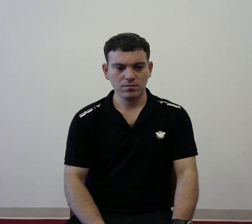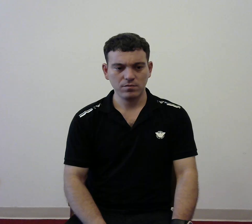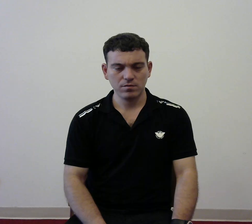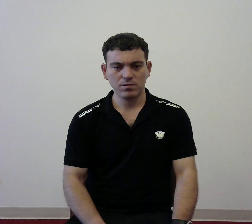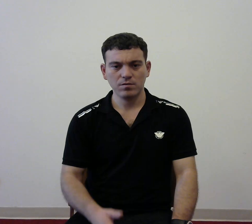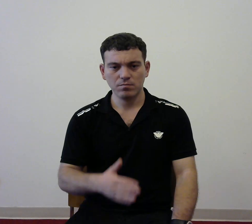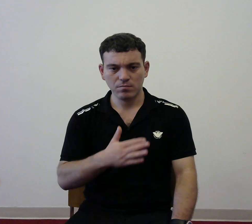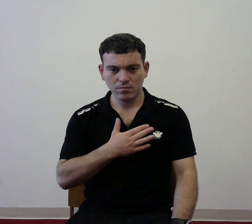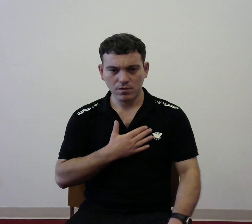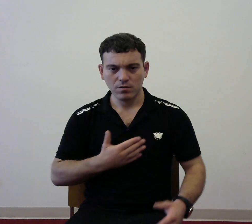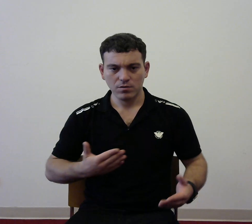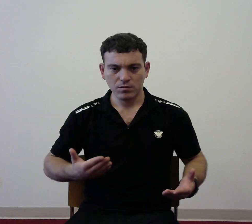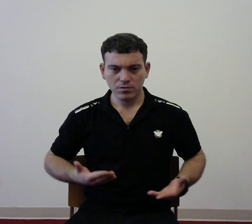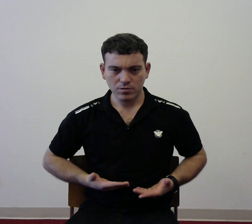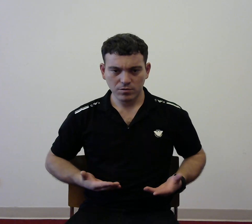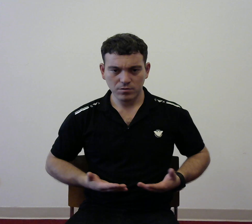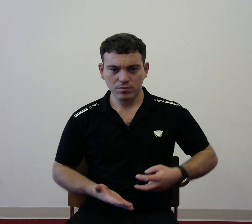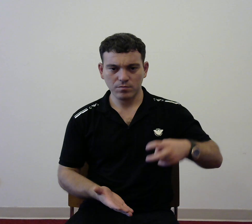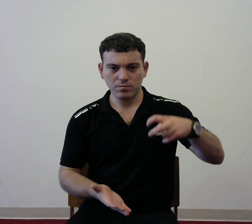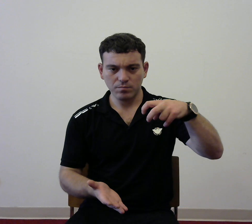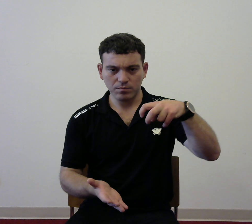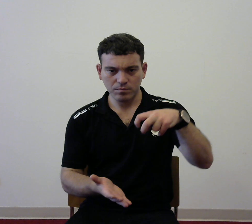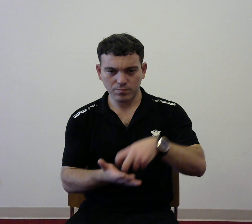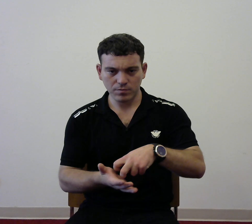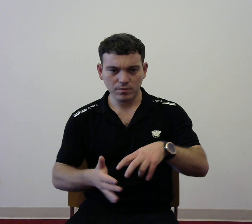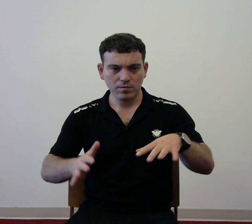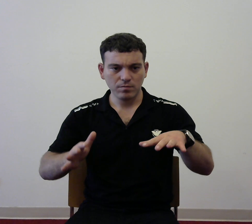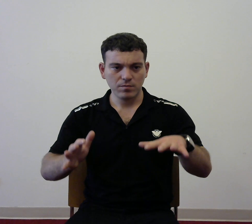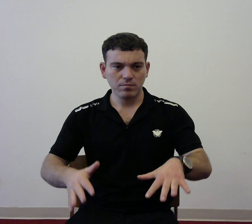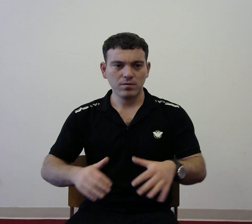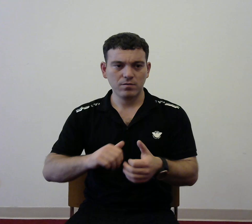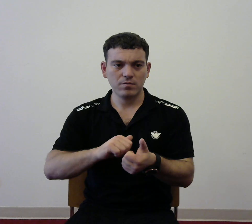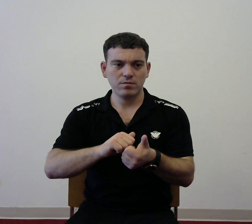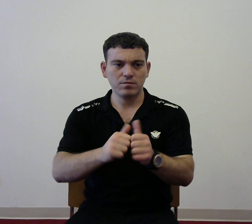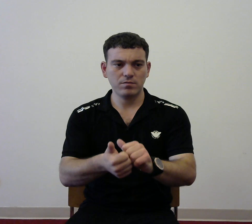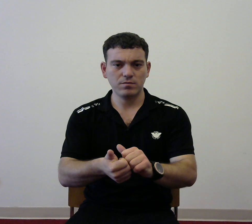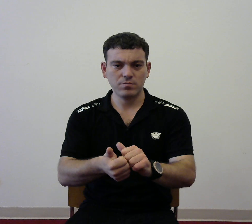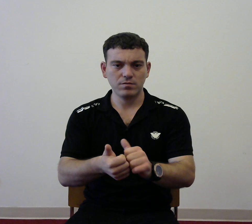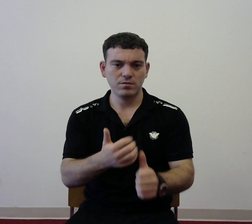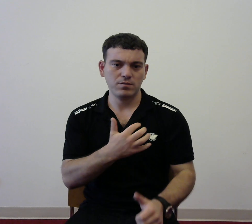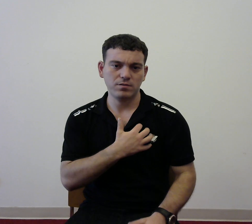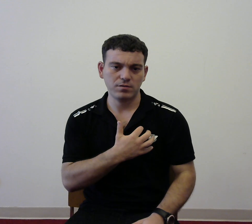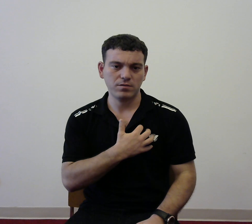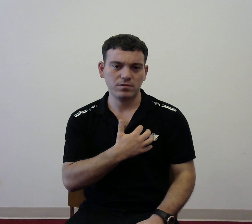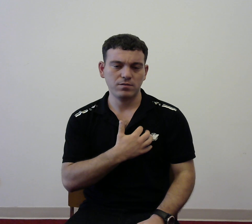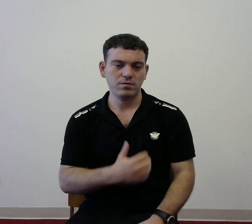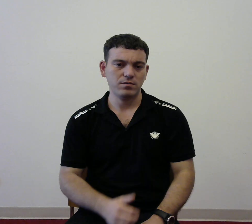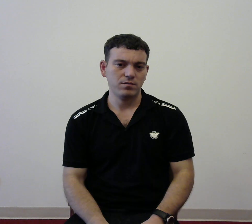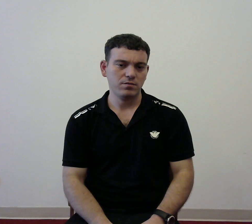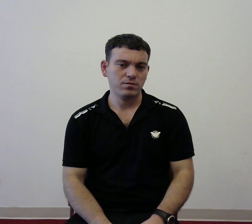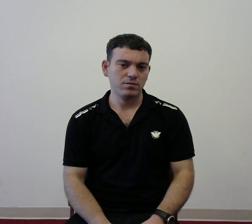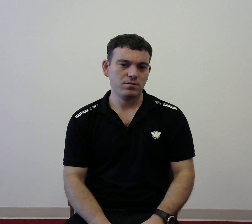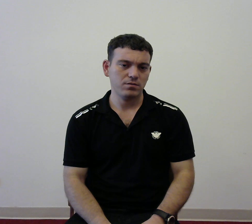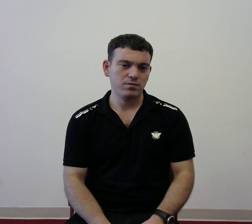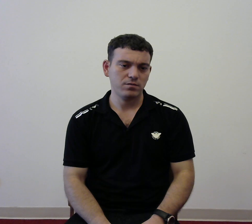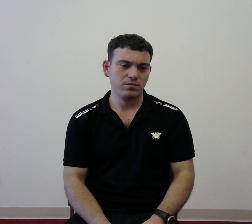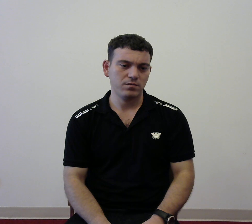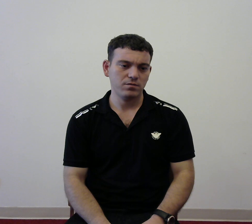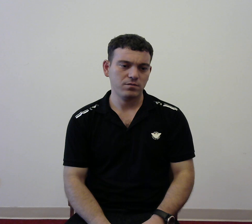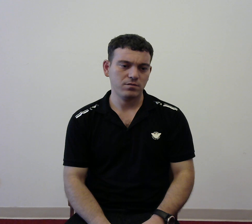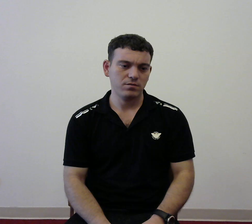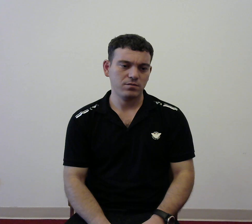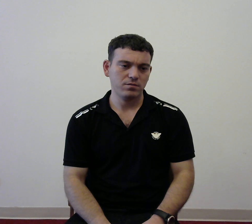Mən yaşayış yeri qeydiyyatımı dəyişmək istəyirəm